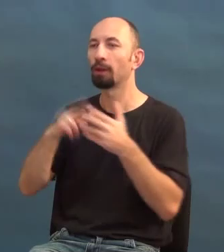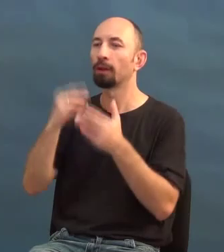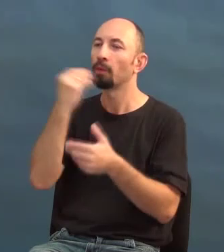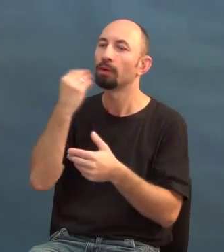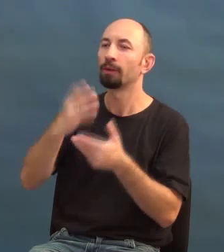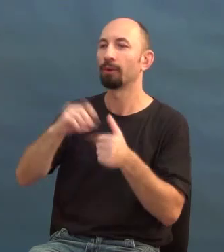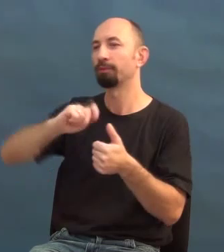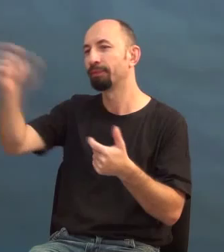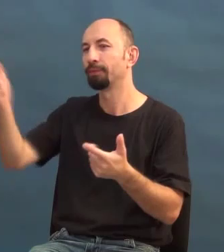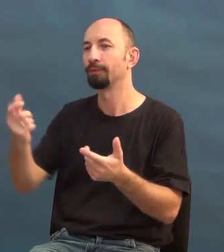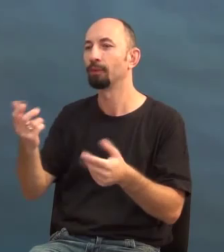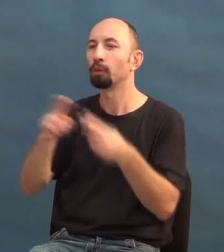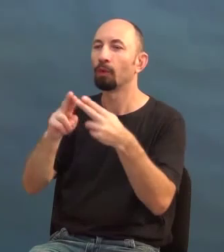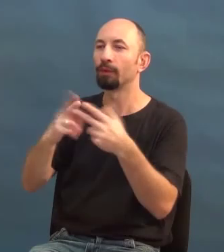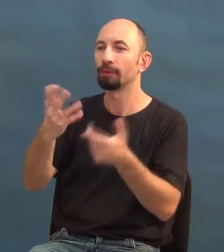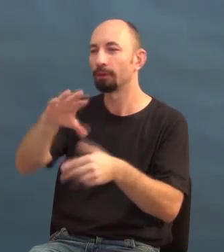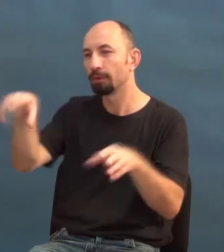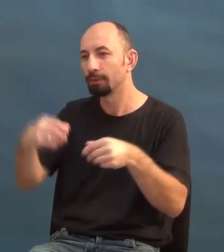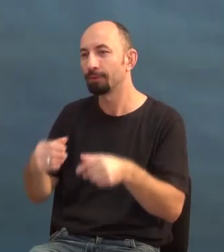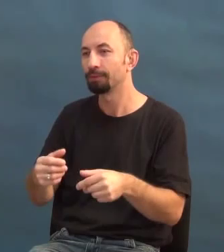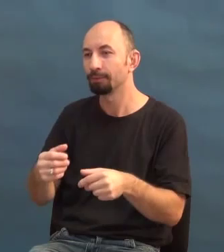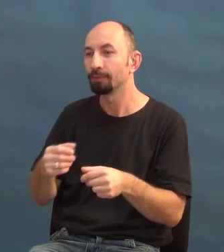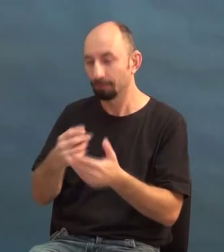Możemy wyjechać nad morze, na przykład umówić się i wyjechać razem.